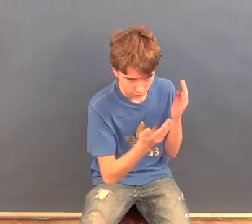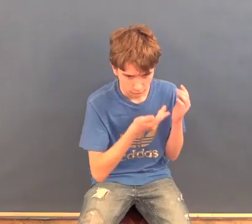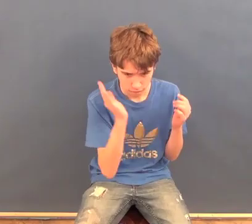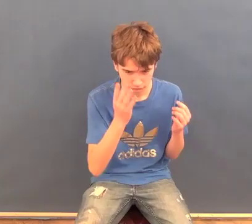Dziwi się.